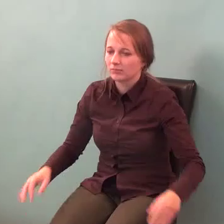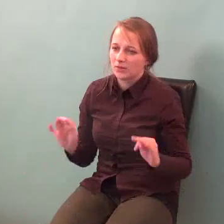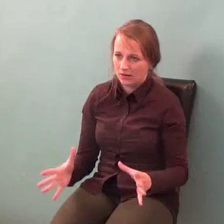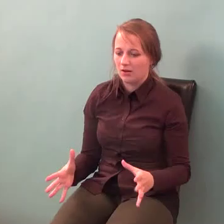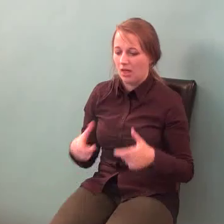Tak.